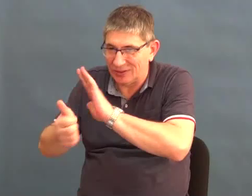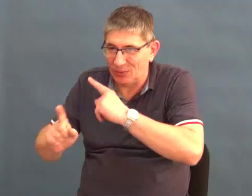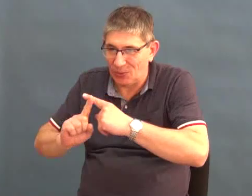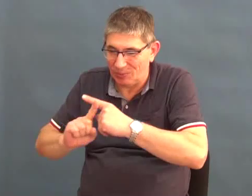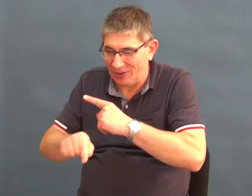Numer.